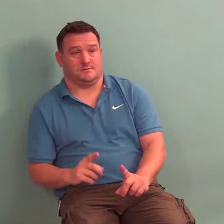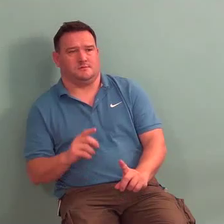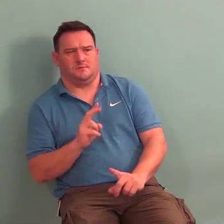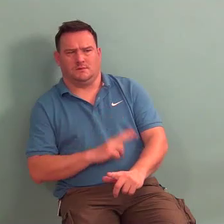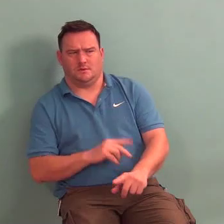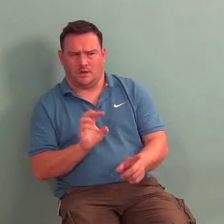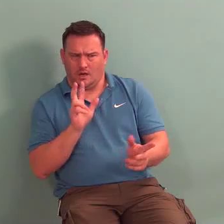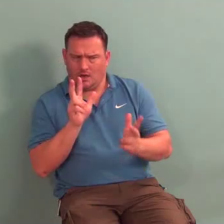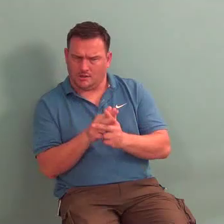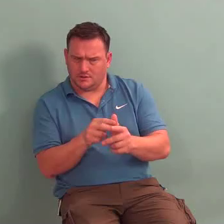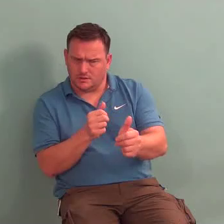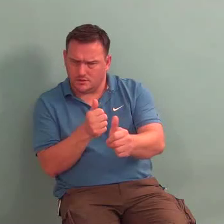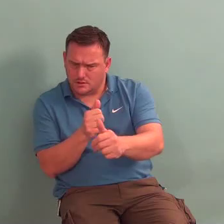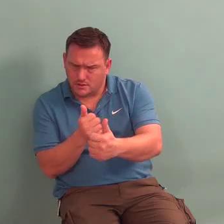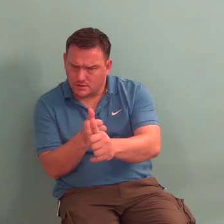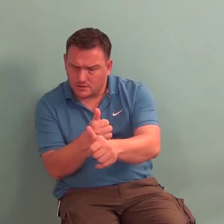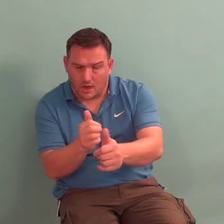Policjant idzie za Charlie Chaplinem.